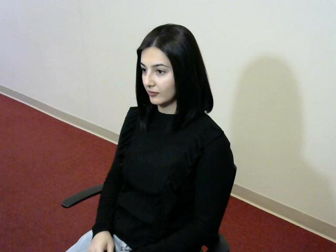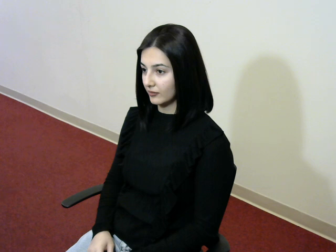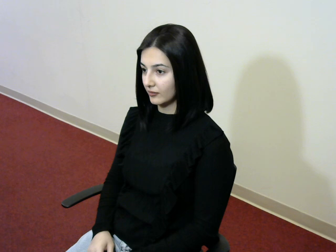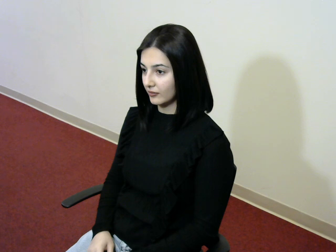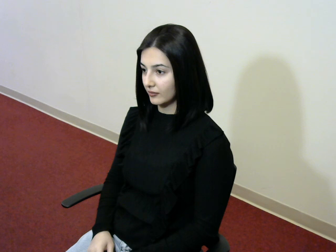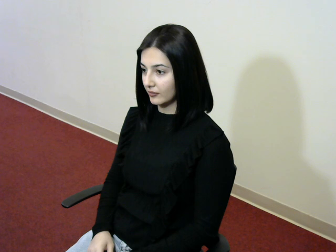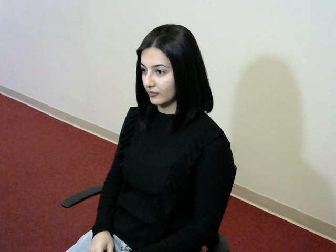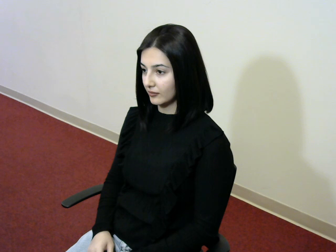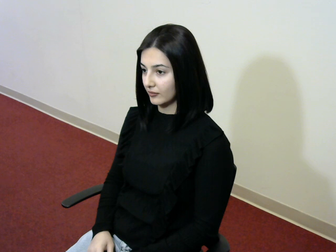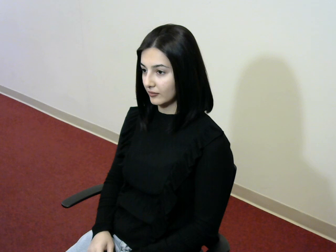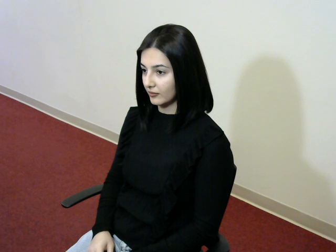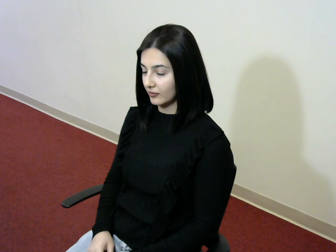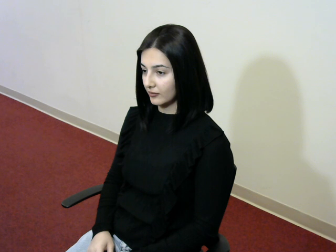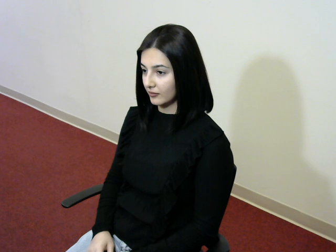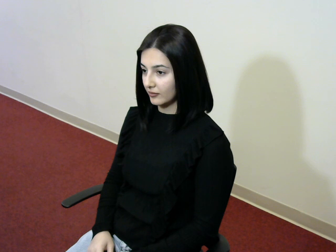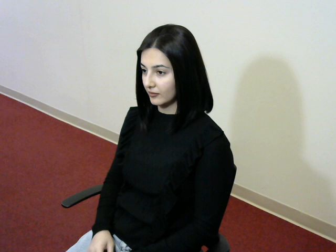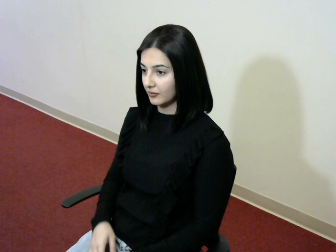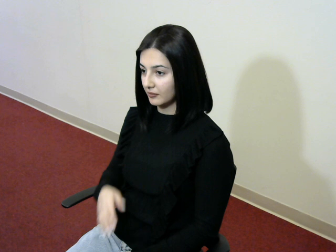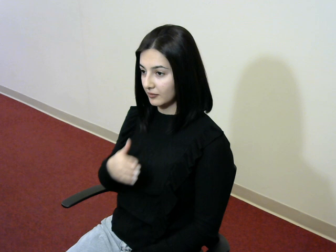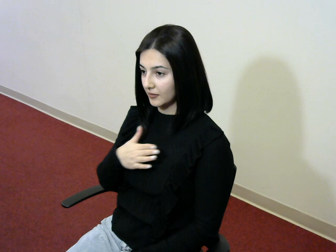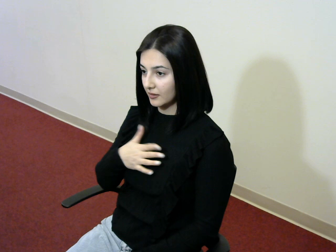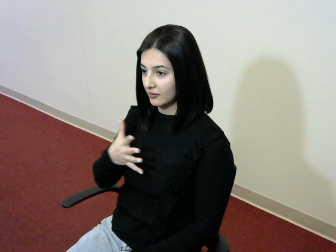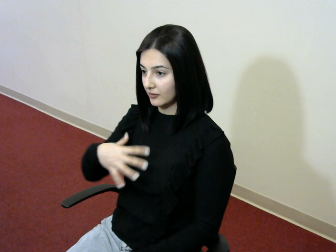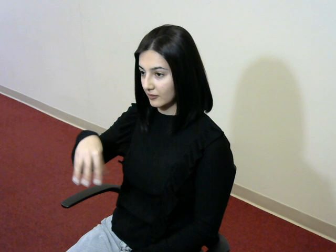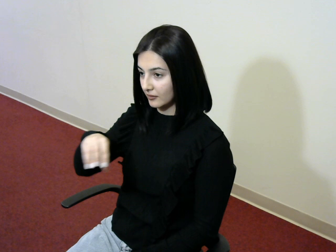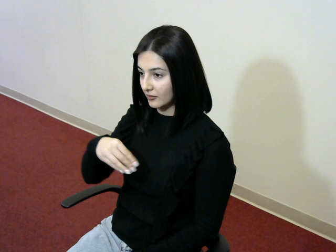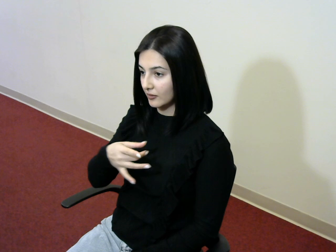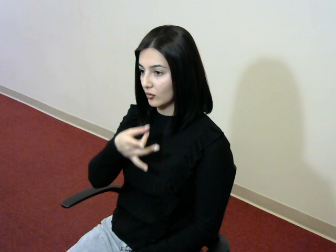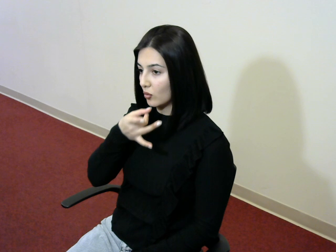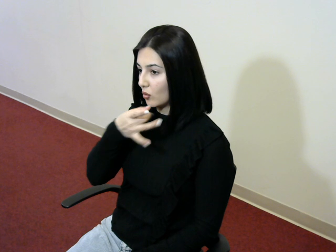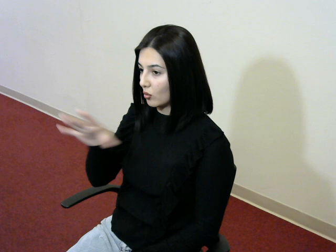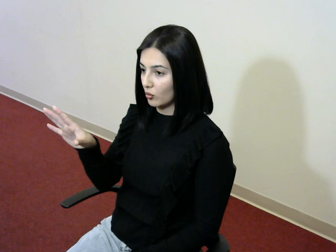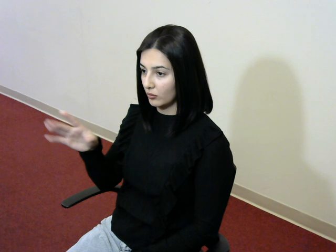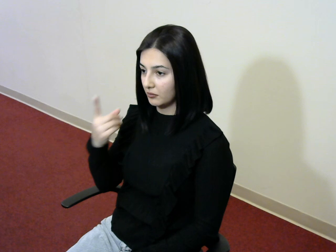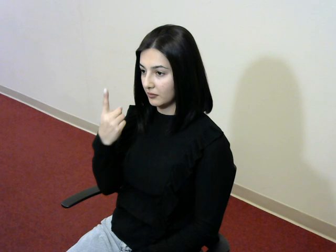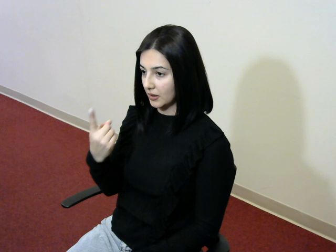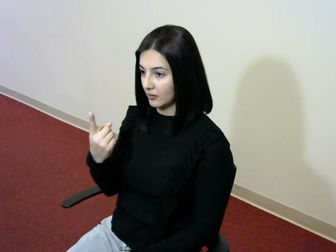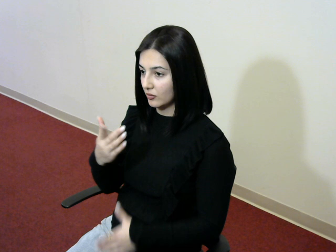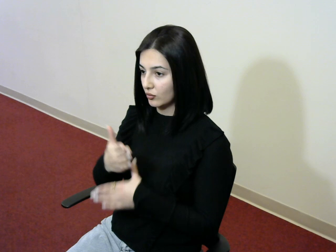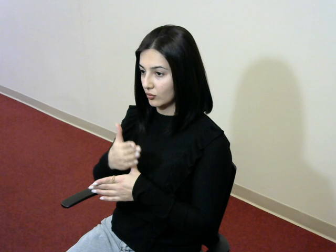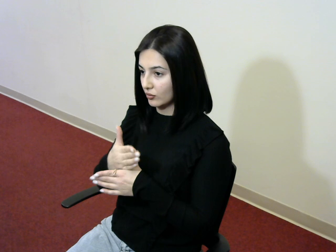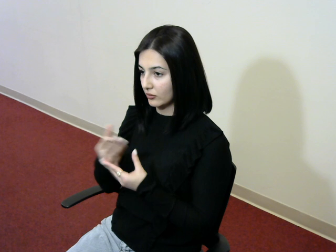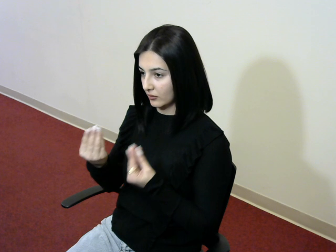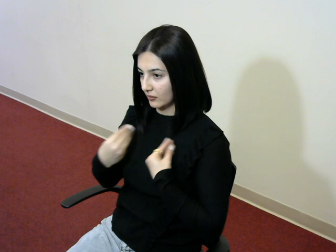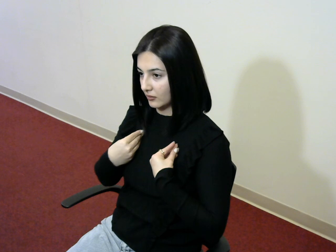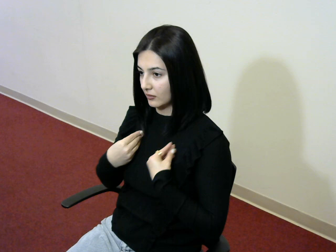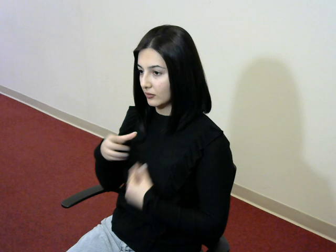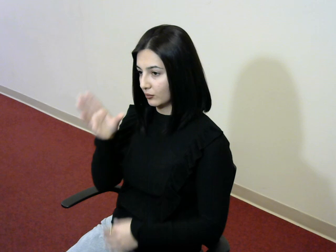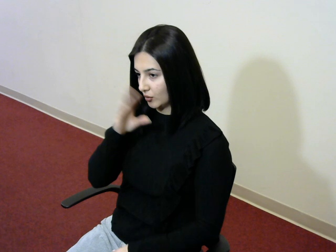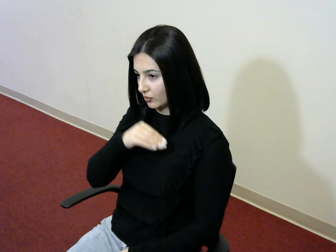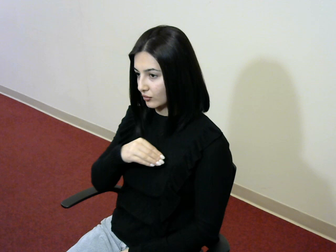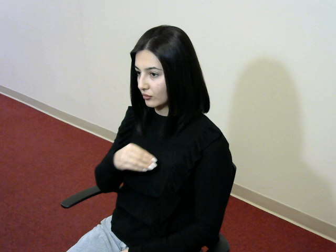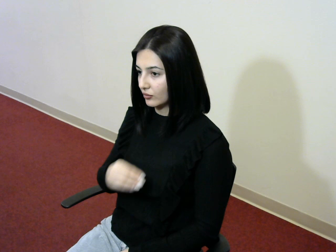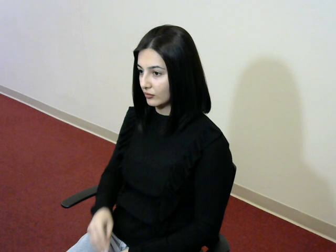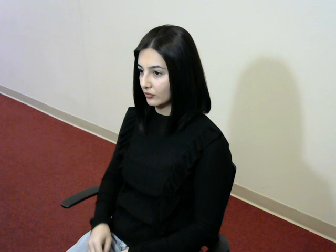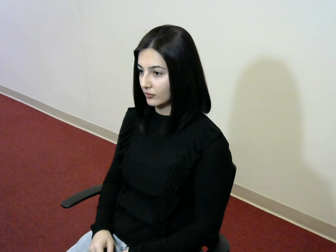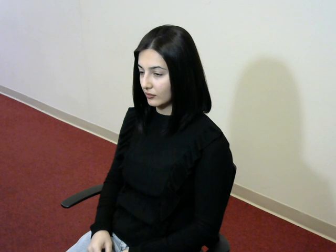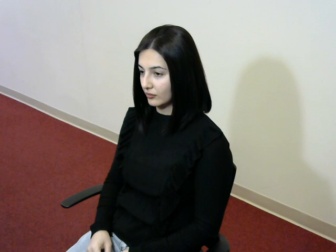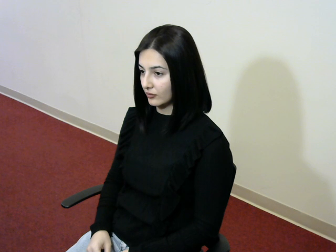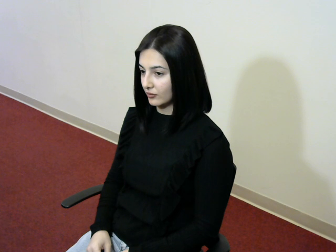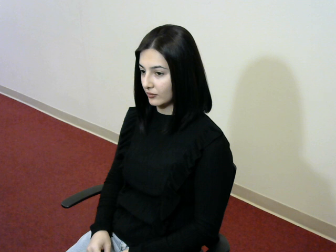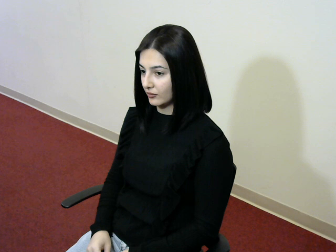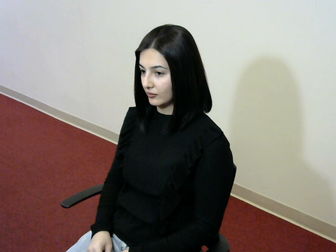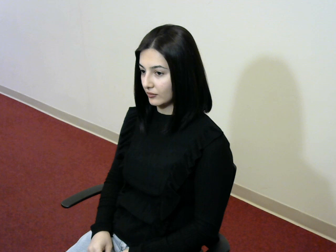Bizə hər hansı bir yardım düşürmü?